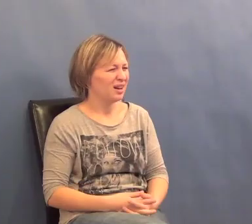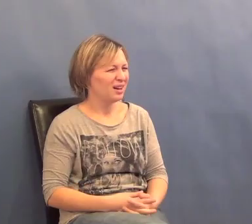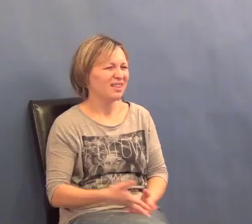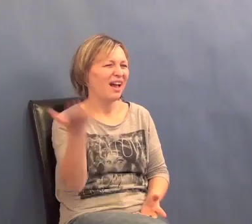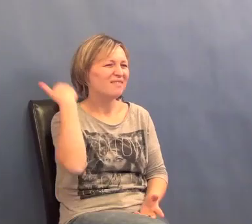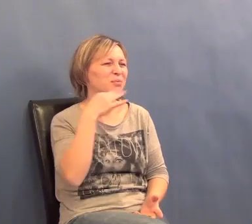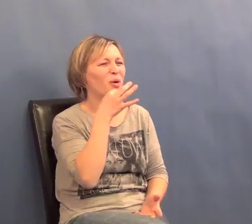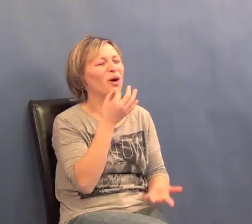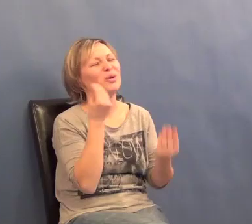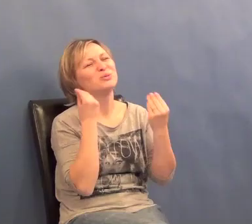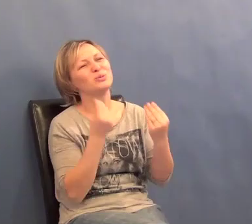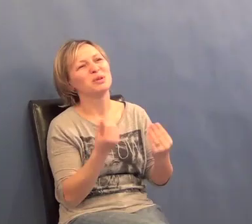Dawniej, jak byłam młoda to było super.